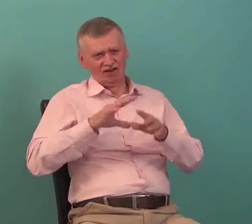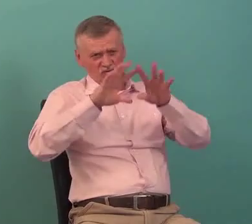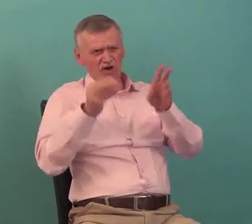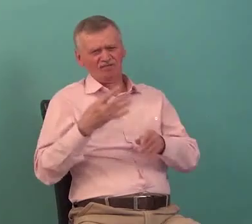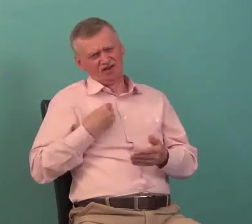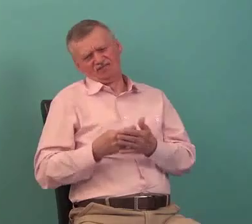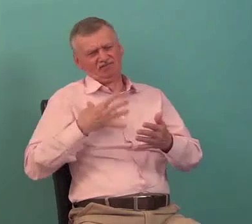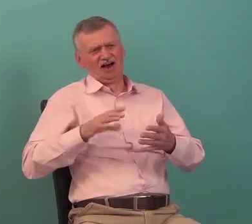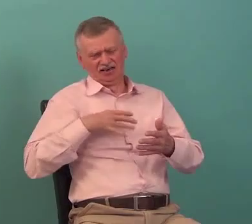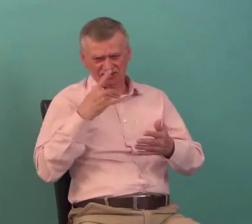Warto skorzystać.